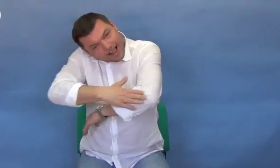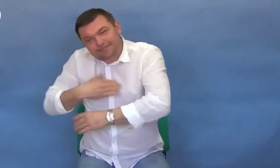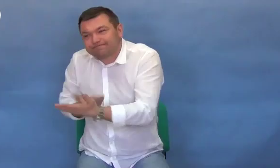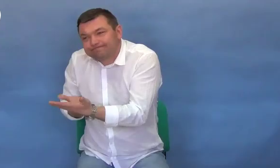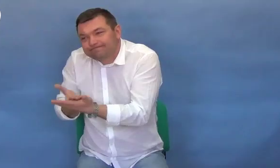Składałem podania.